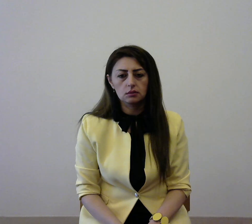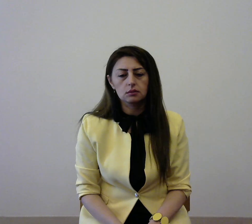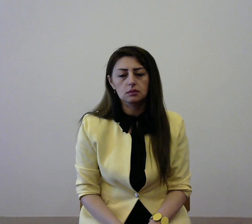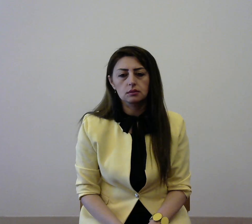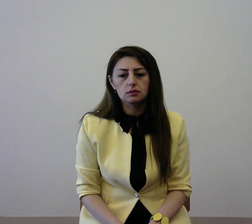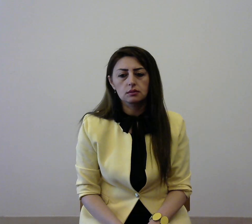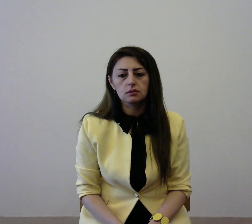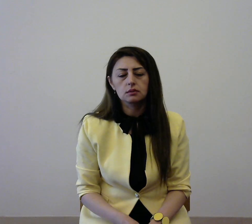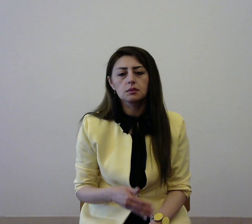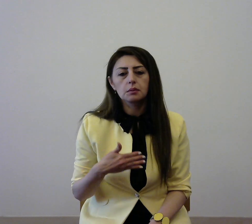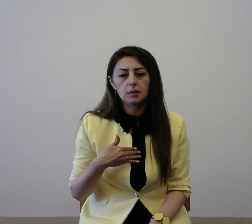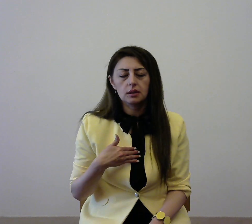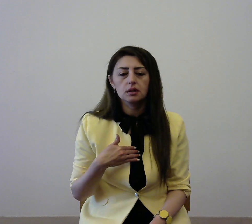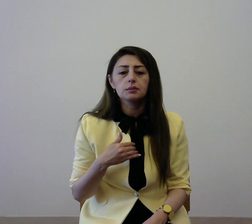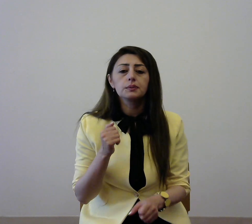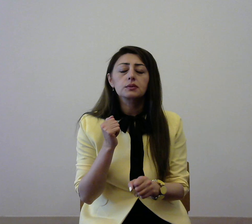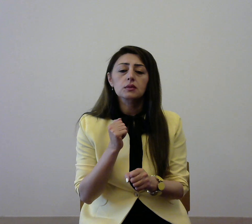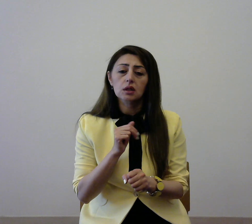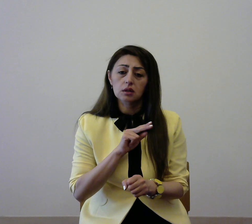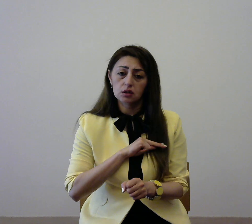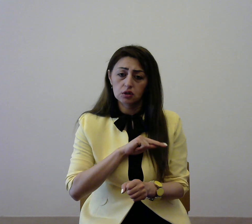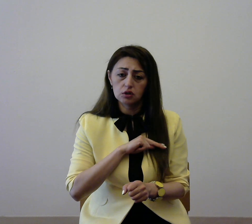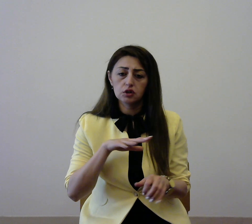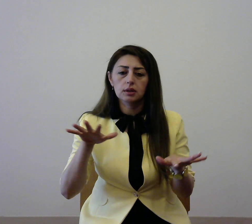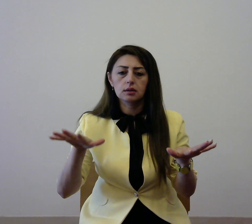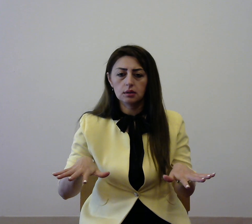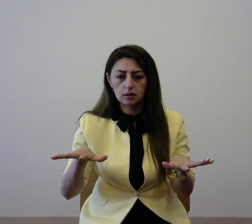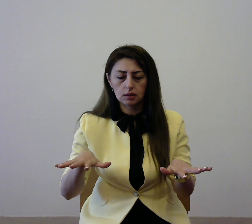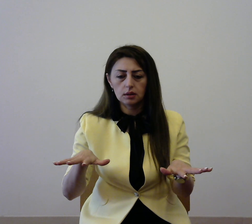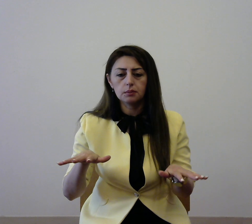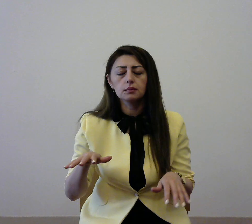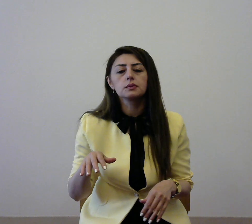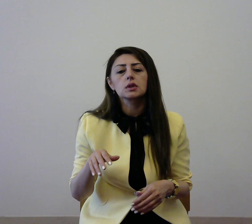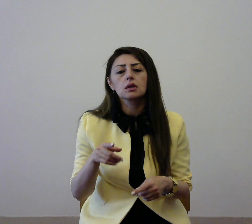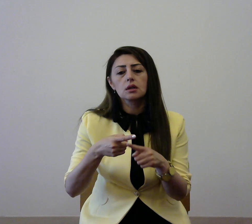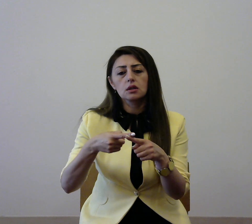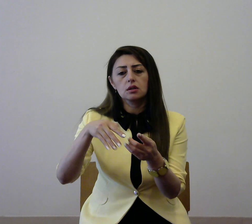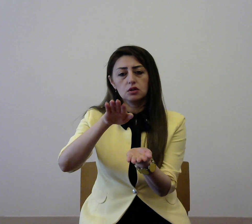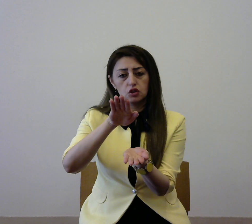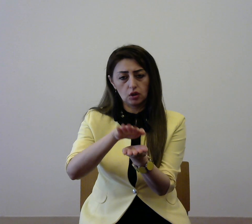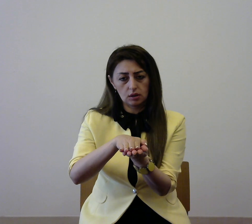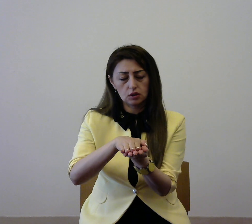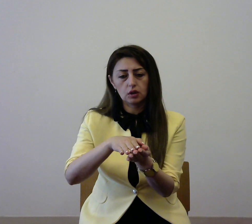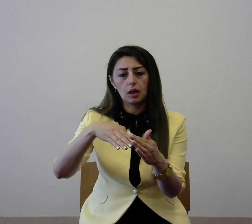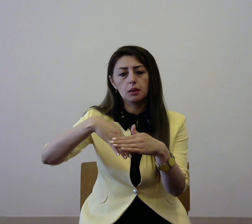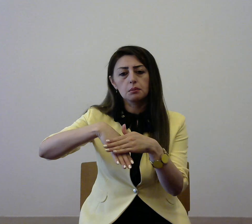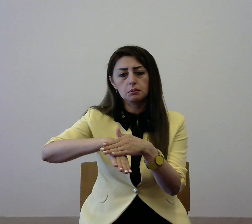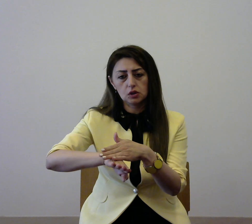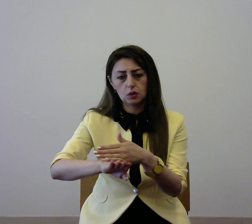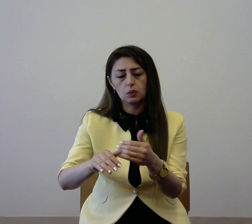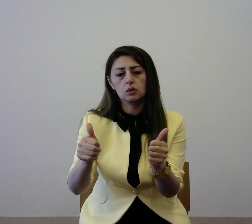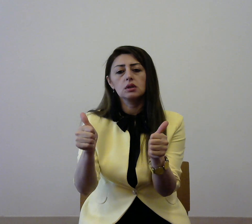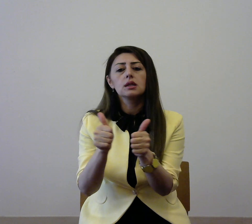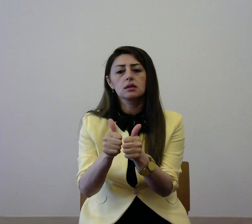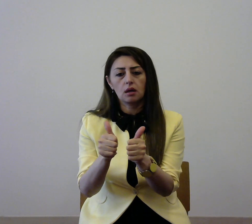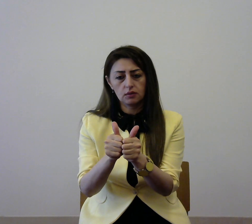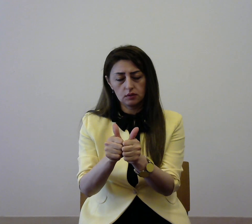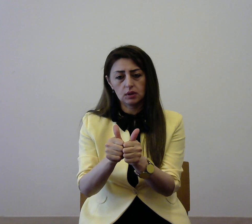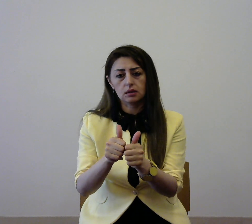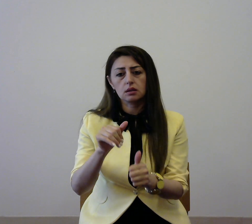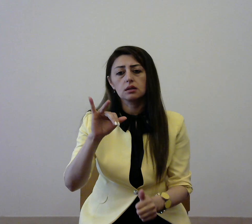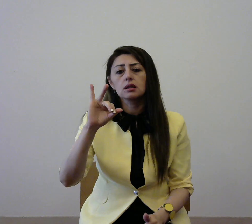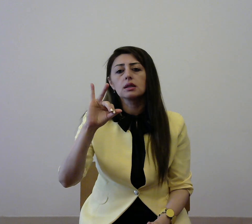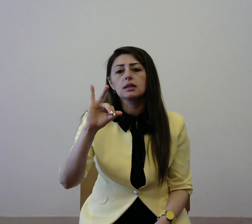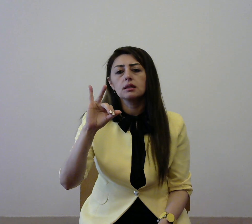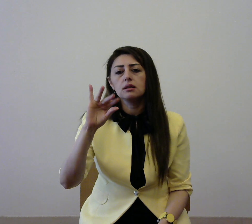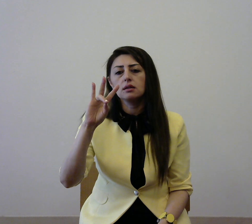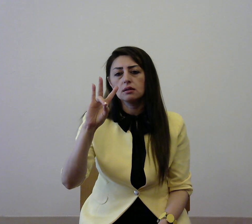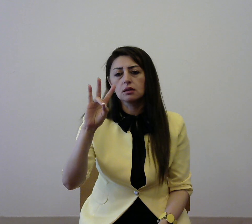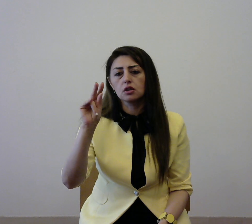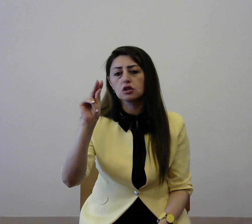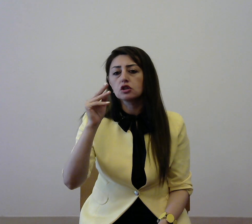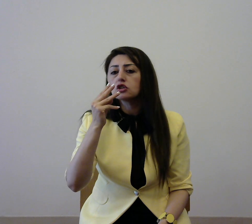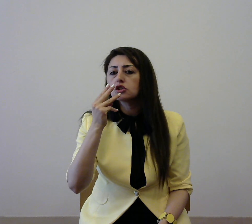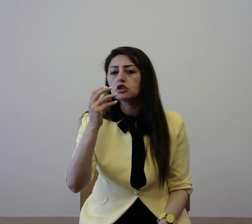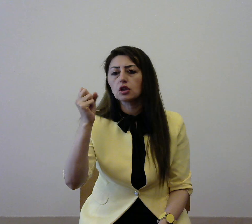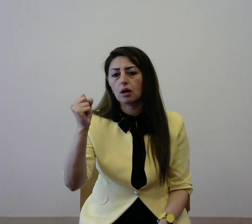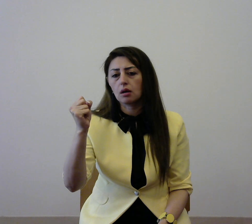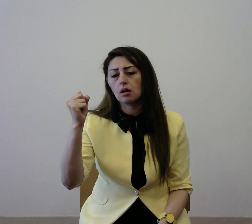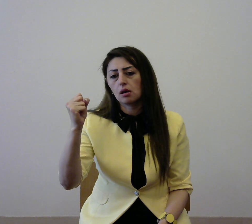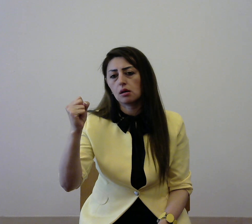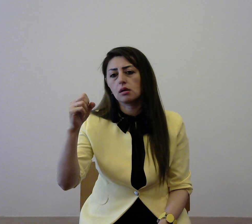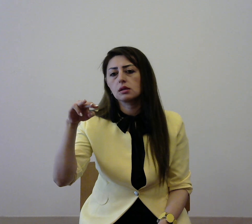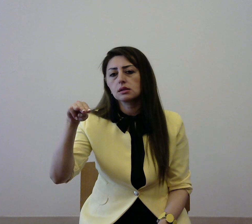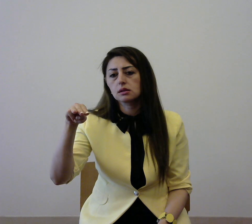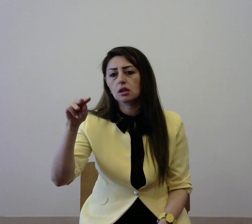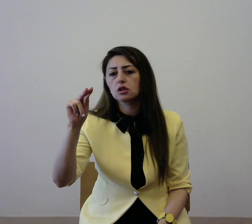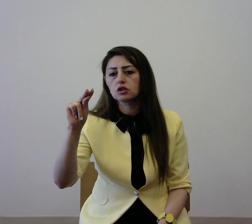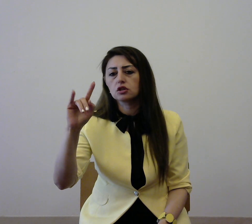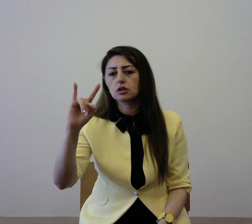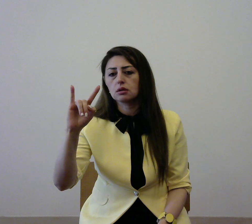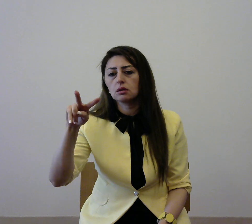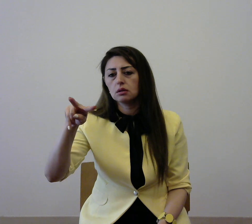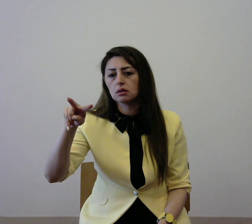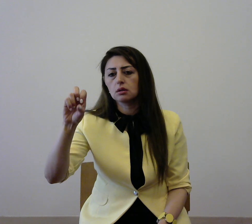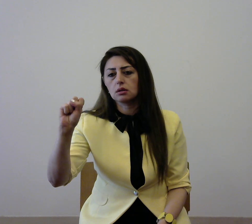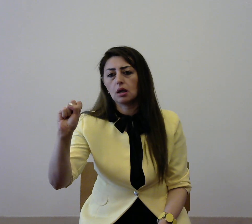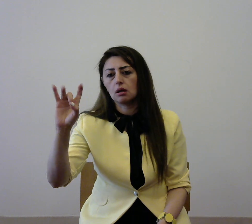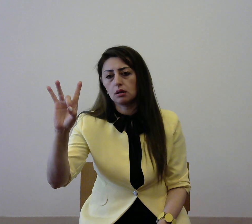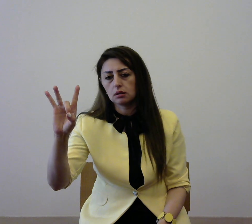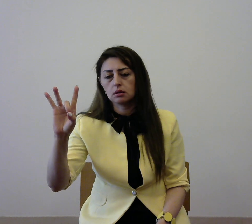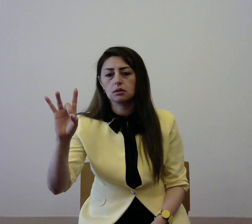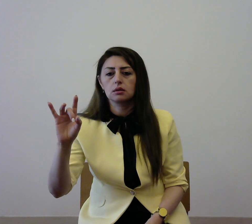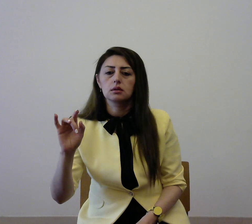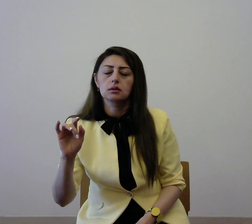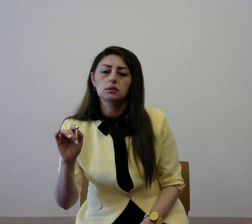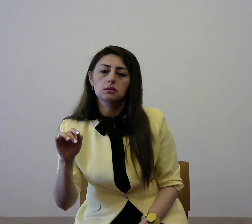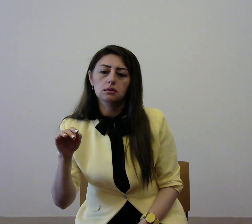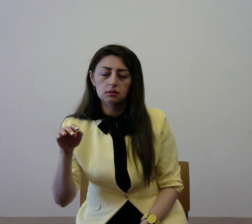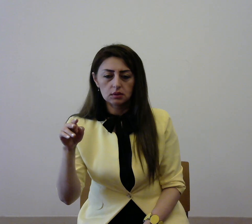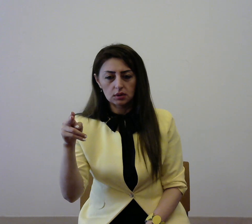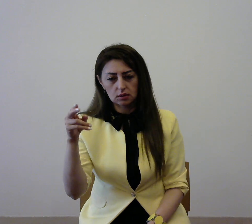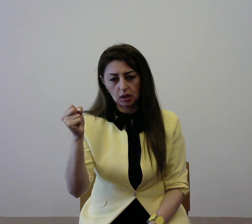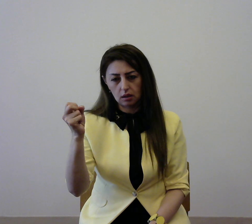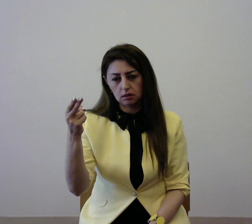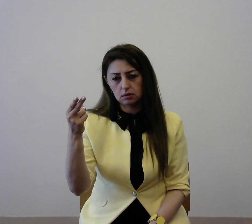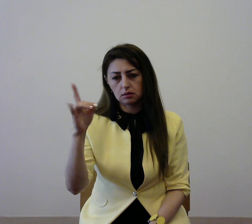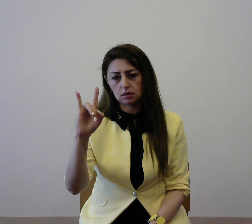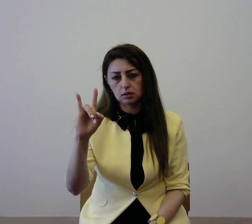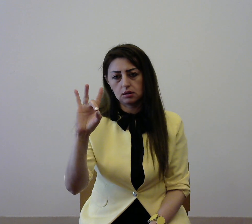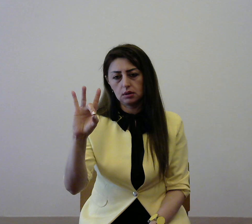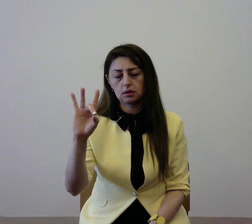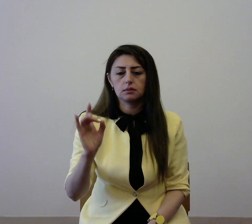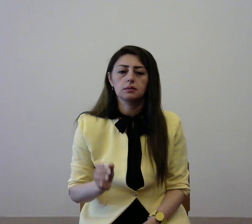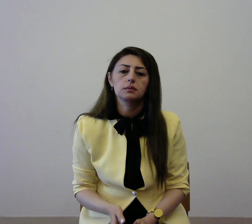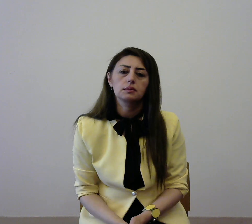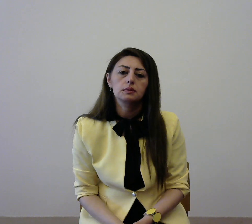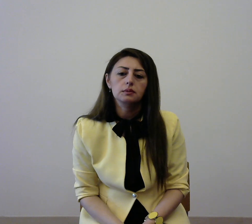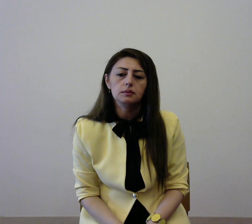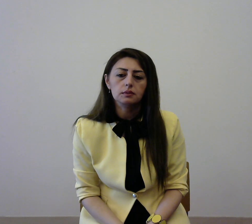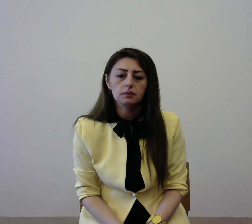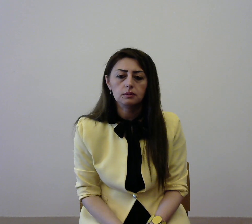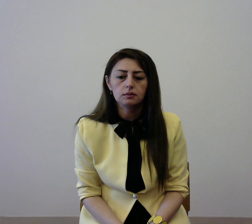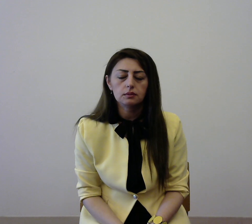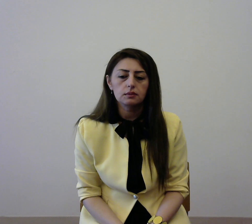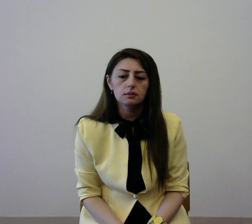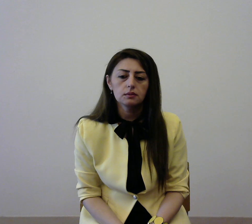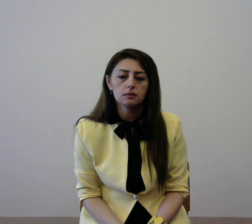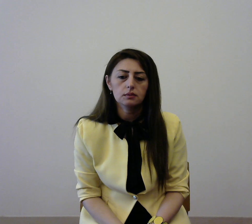Mənim iş yerim İnşaatçılar metrosunun yanındadadır